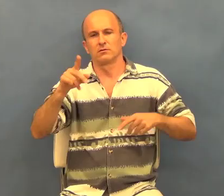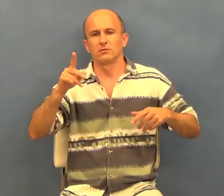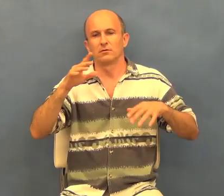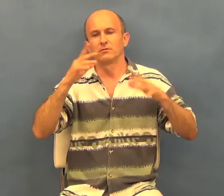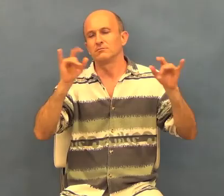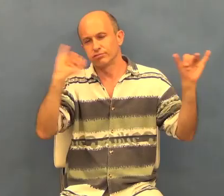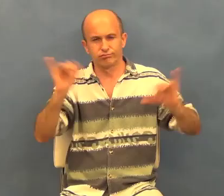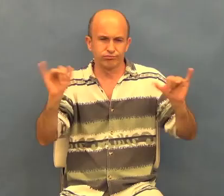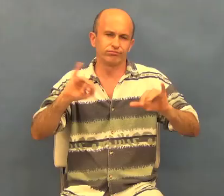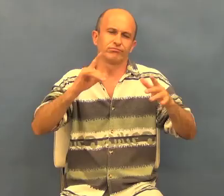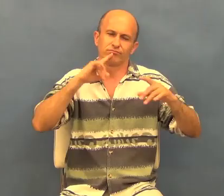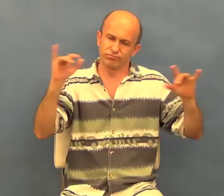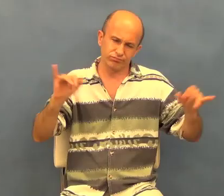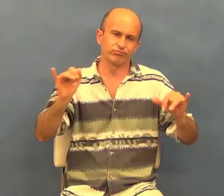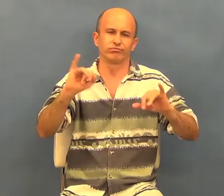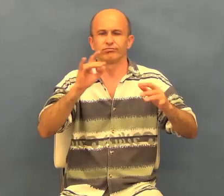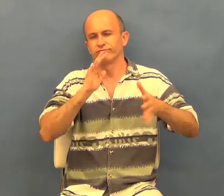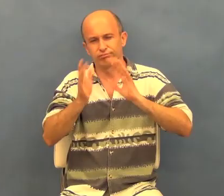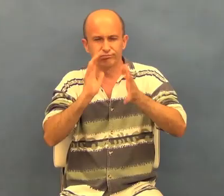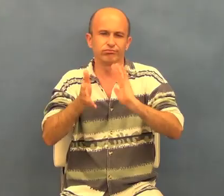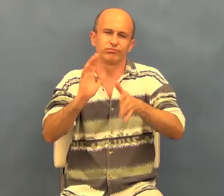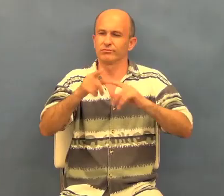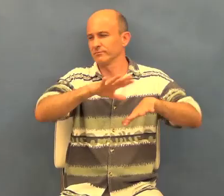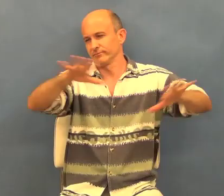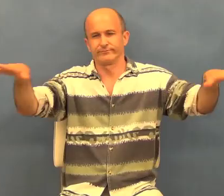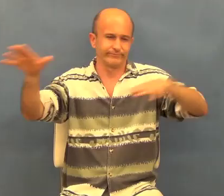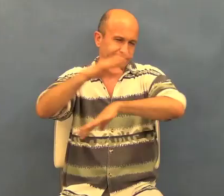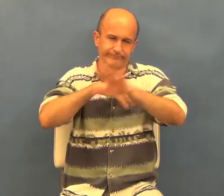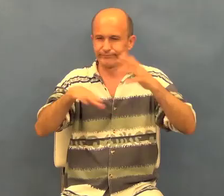Wszyscy rozmawiali i imprezowali.